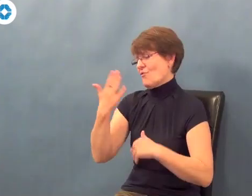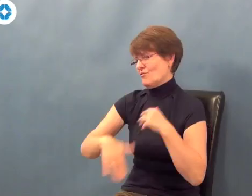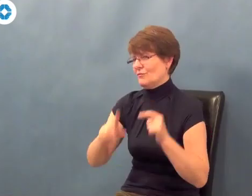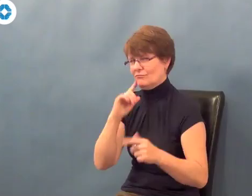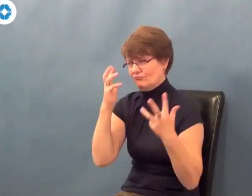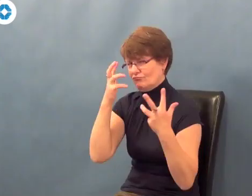Mężczyzna zastanawia się, koniec.